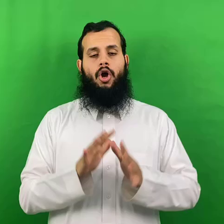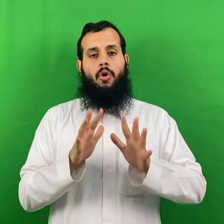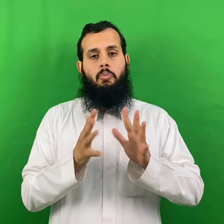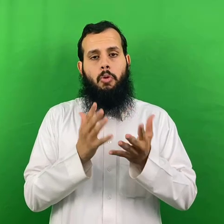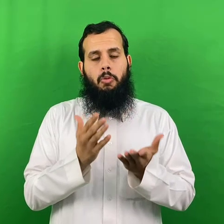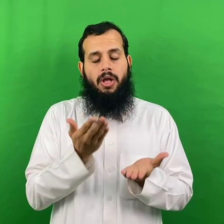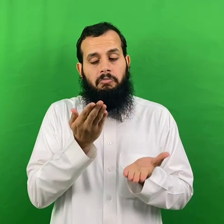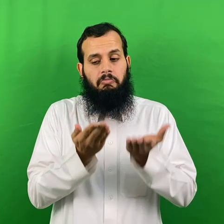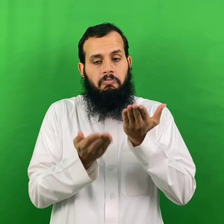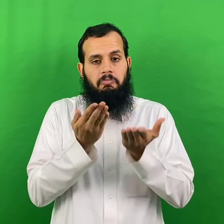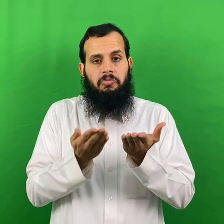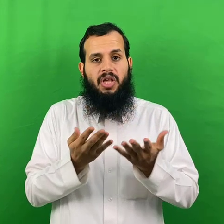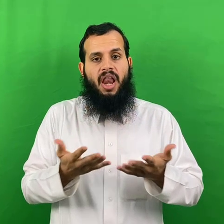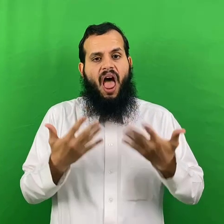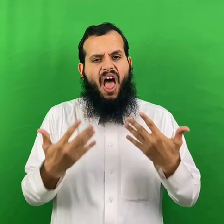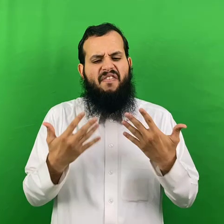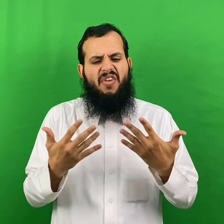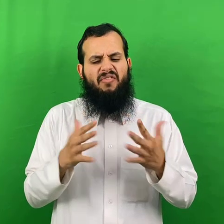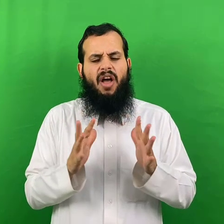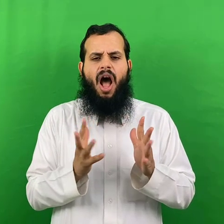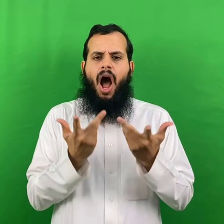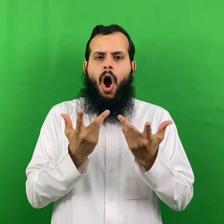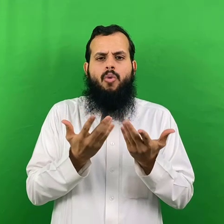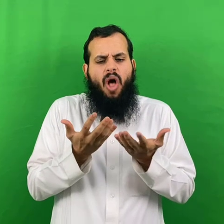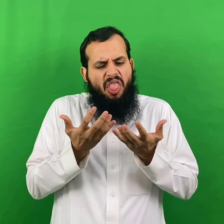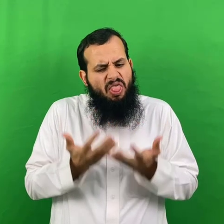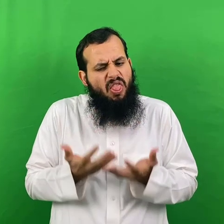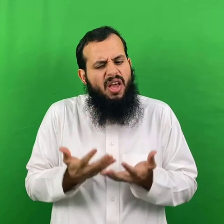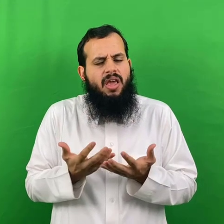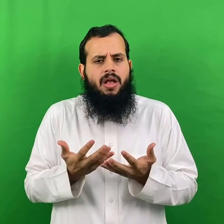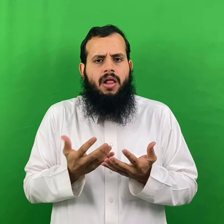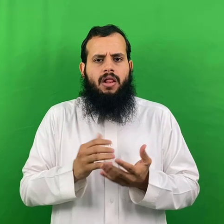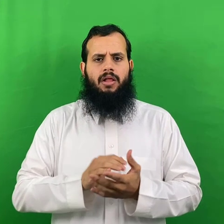أيخف ميزانه أم يثقل